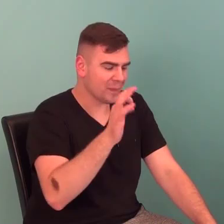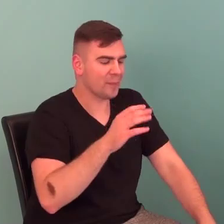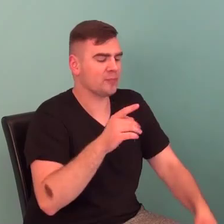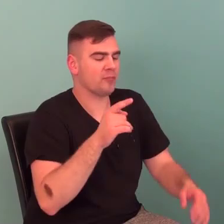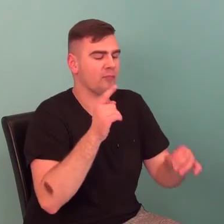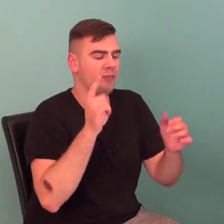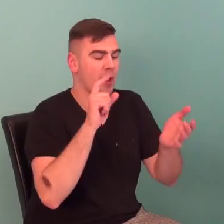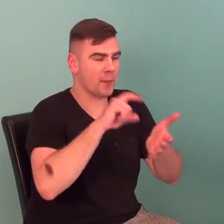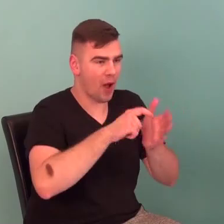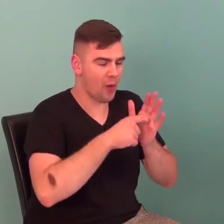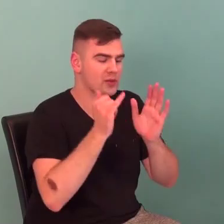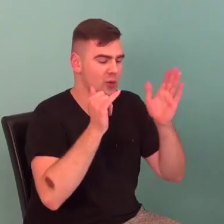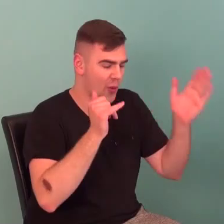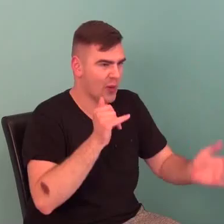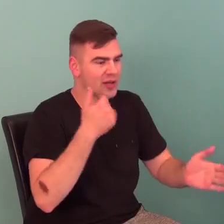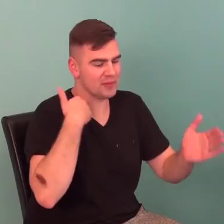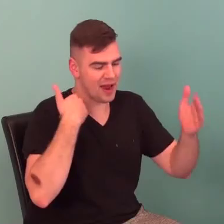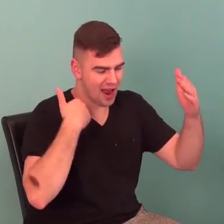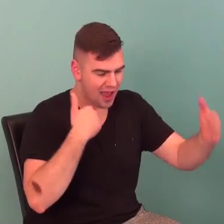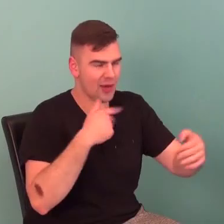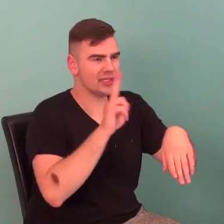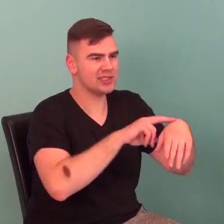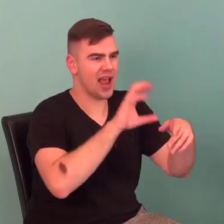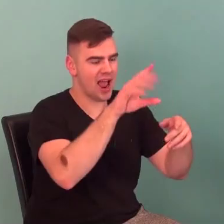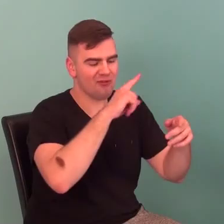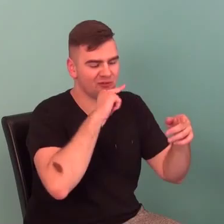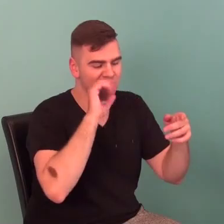Pokój - lewa ściana jest koloru żółtego, a przednia biała i na niej wisi czerwony zegar.